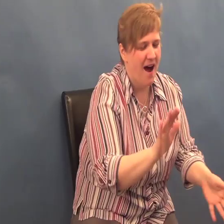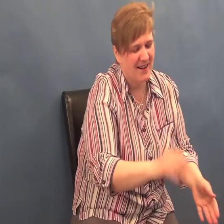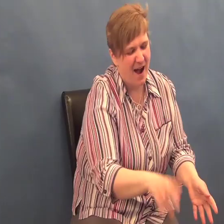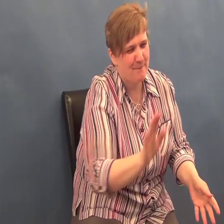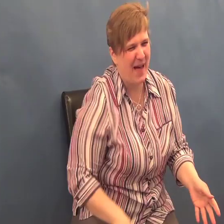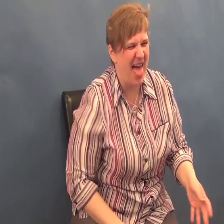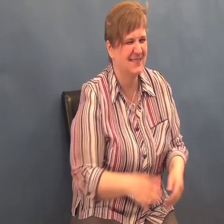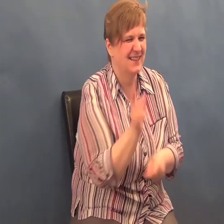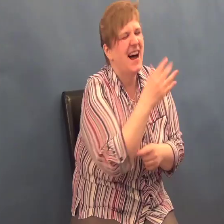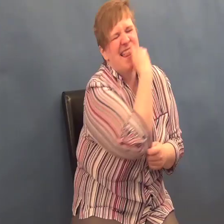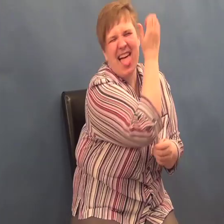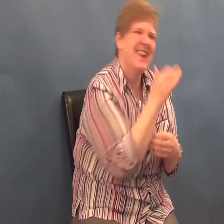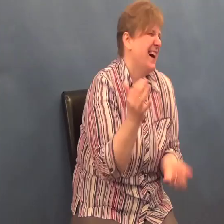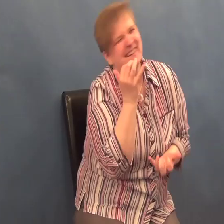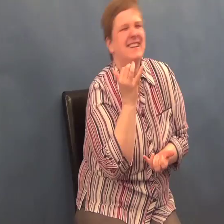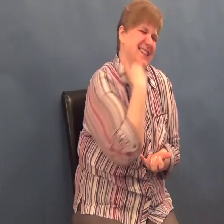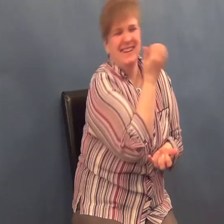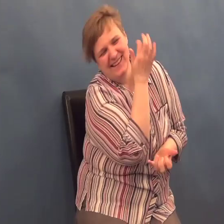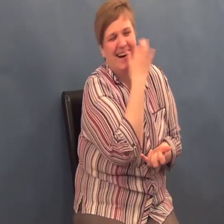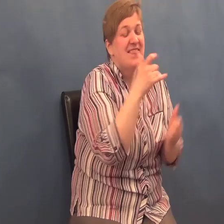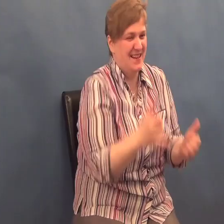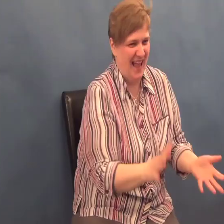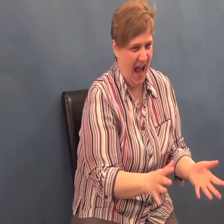Pies zaczął chłopca lizać po buzi na znak, że nic się nie stało.